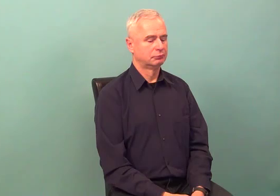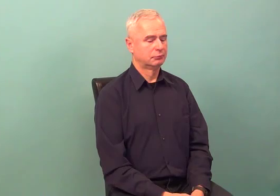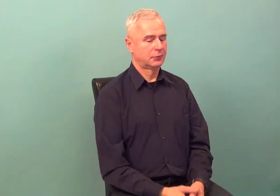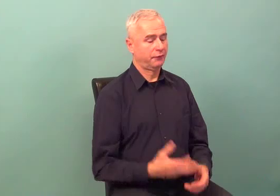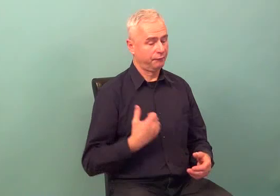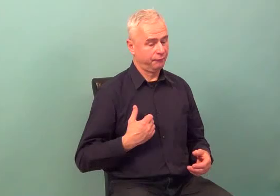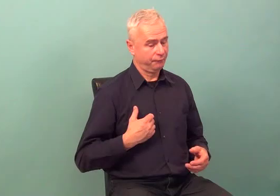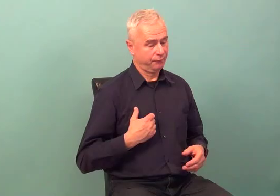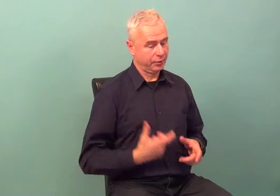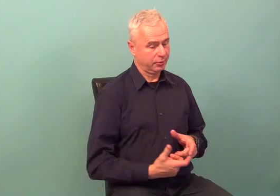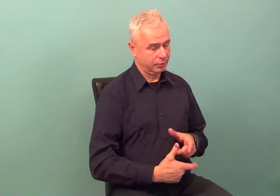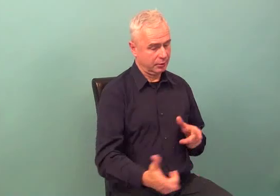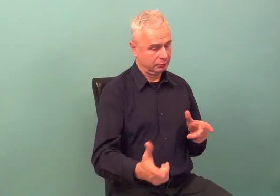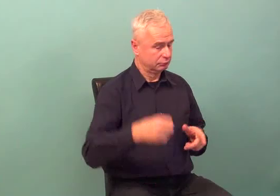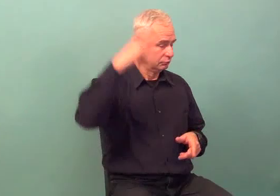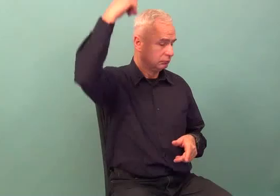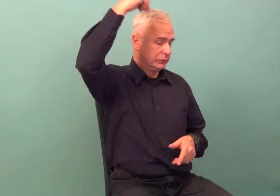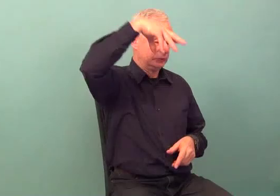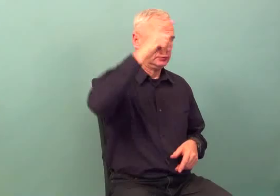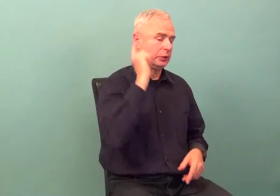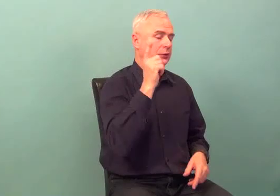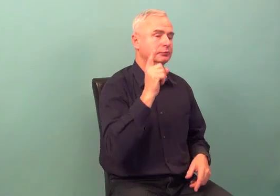Zakaz brania prysznica w wannie.